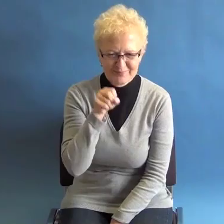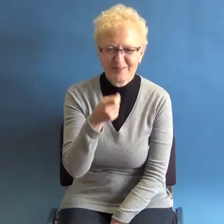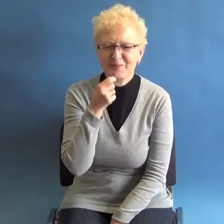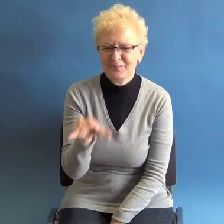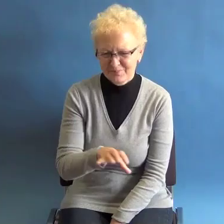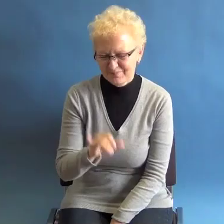Ukradła jedzenie.